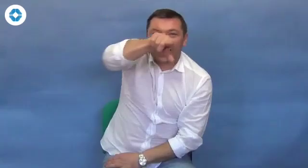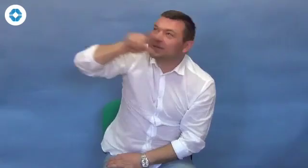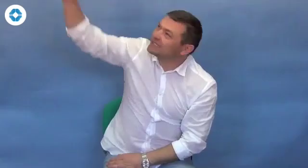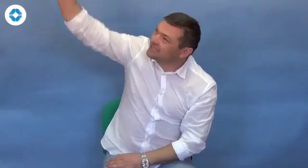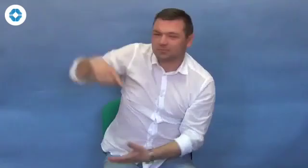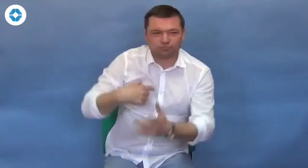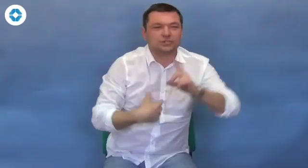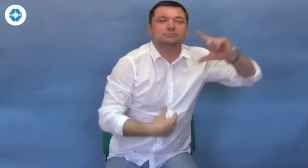Mysz odeszła.